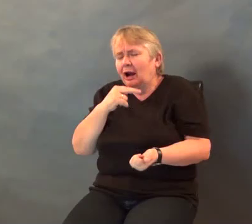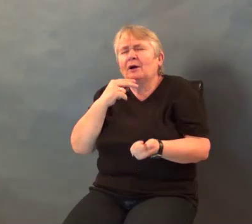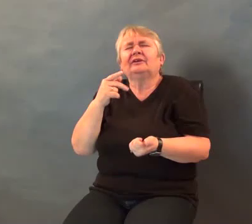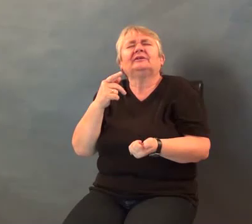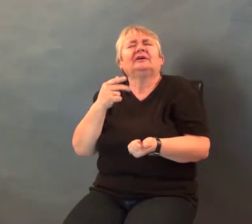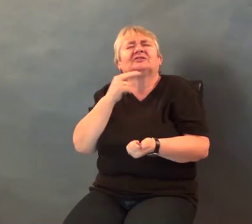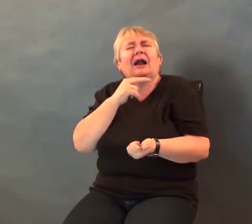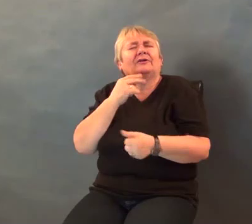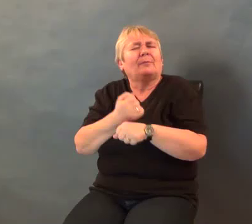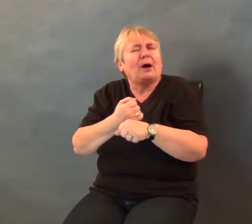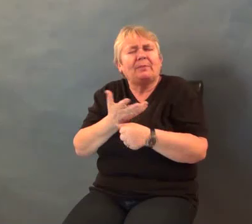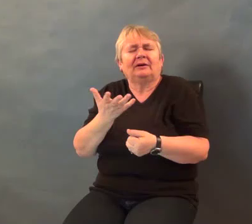Zielono-pomarańczowy...